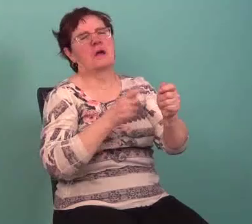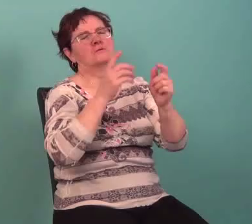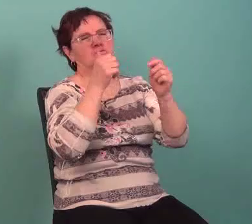Stoi.